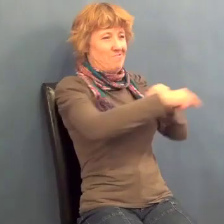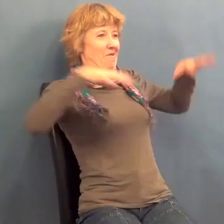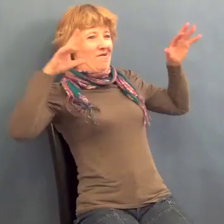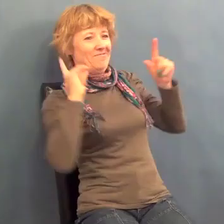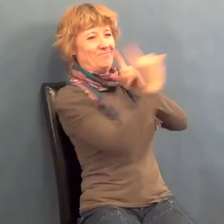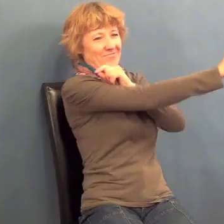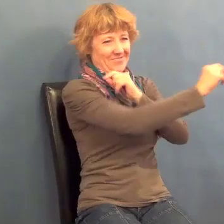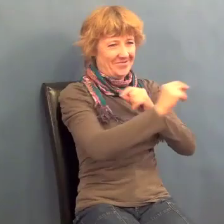Wystraszony ucieka.